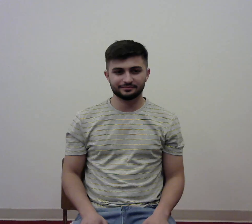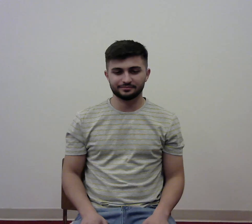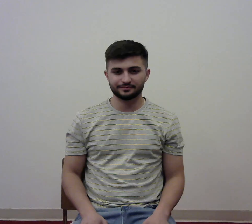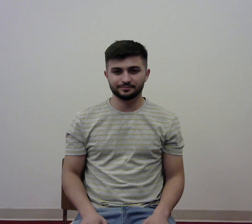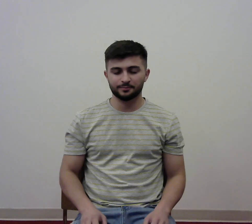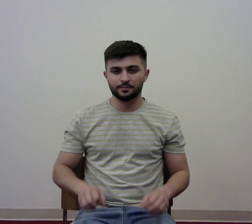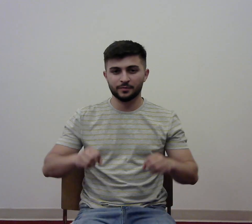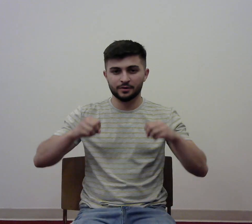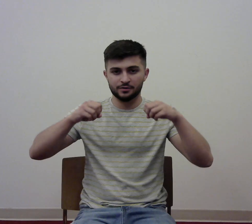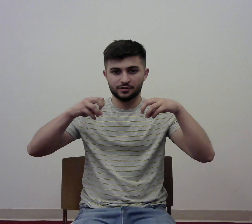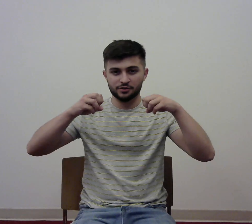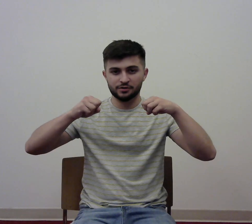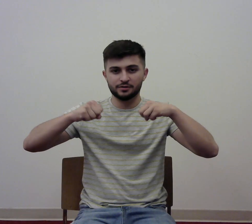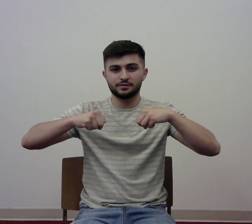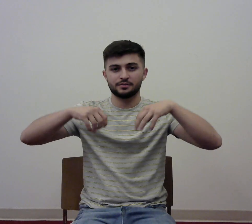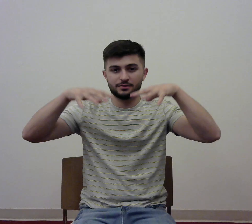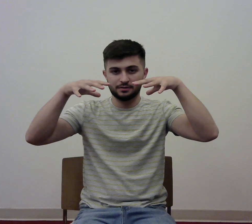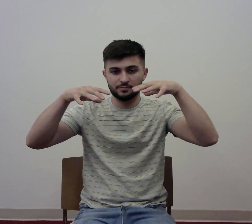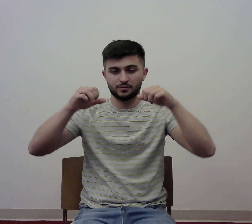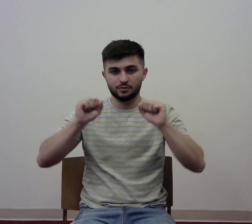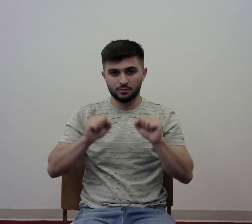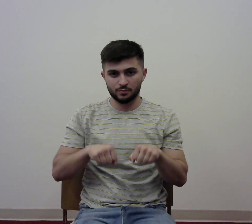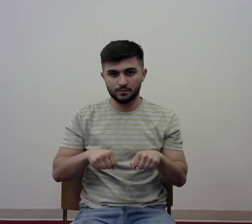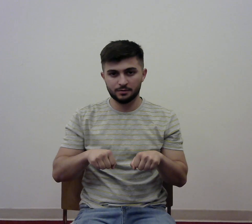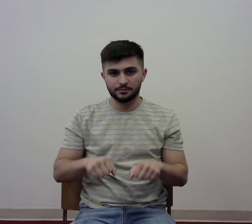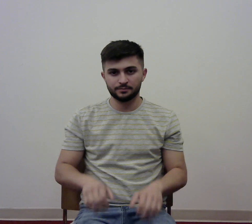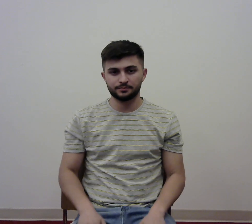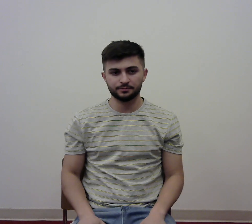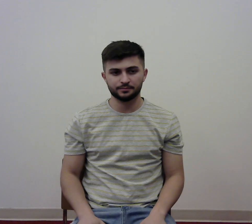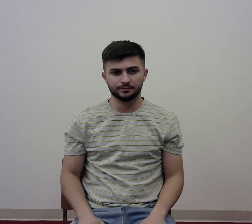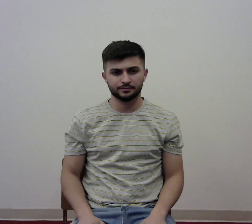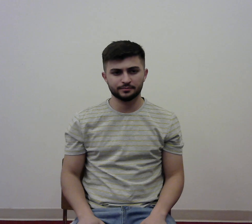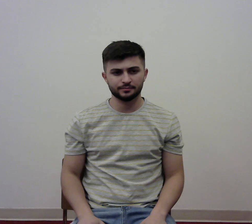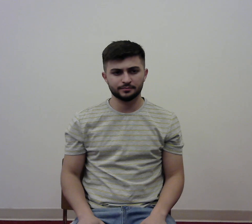İşığı yandırmaq olarmı?